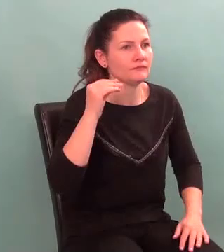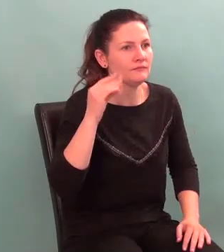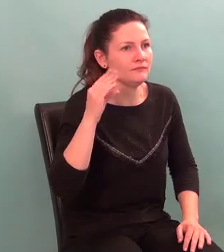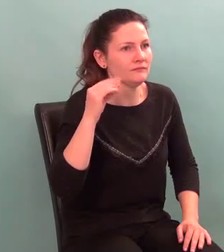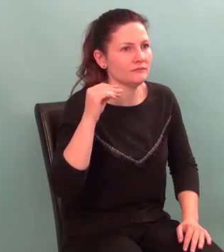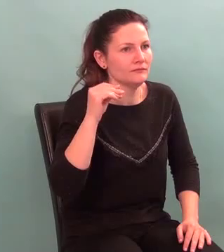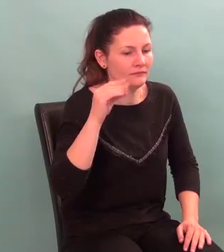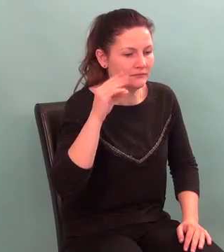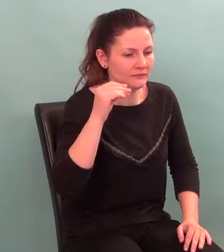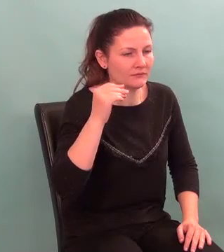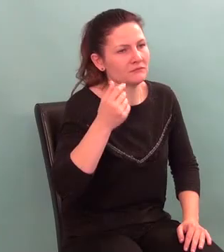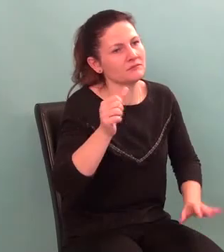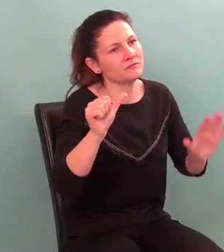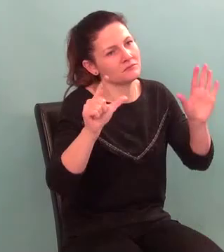Wieczorem.